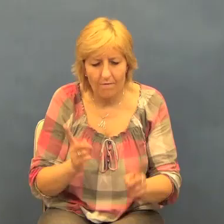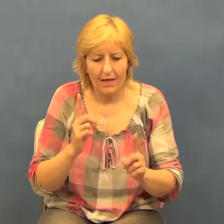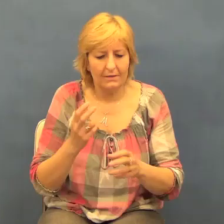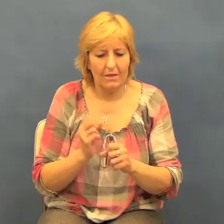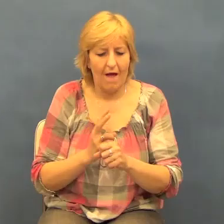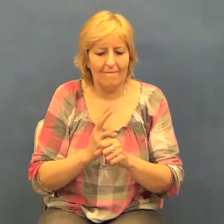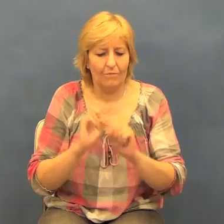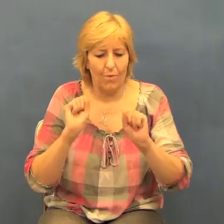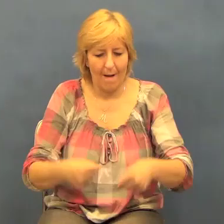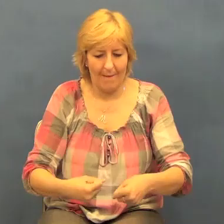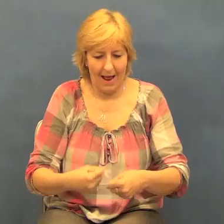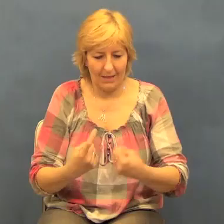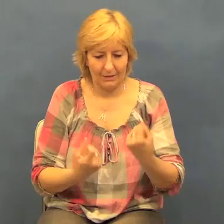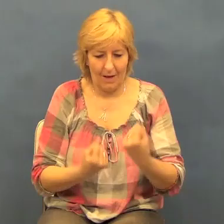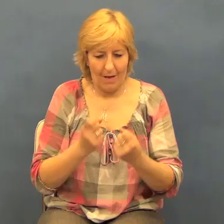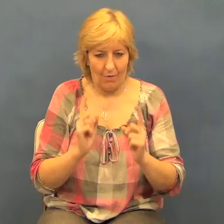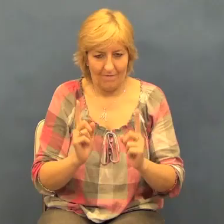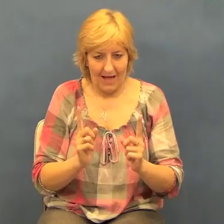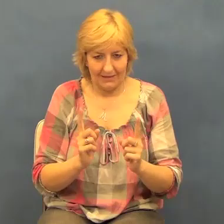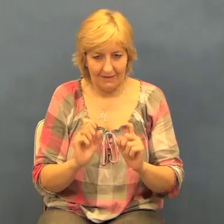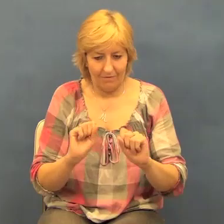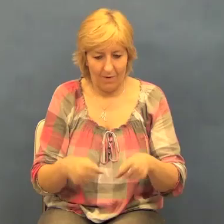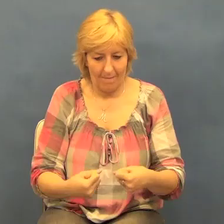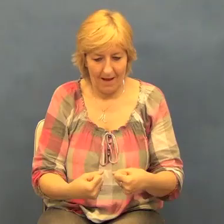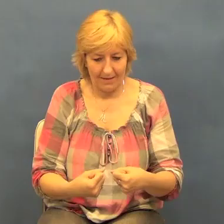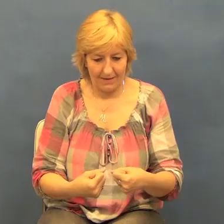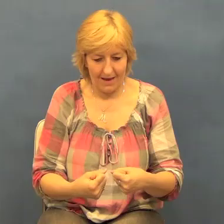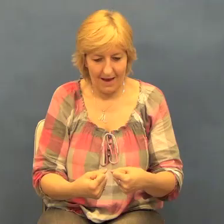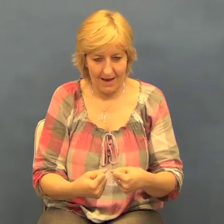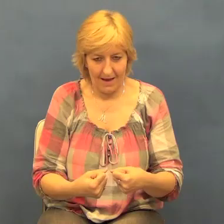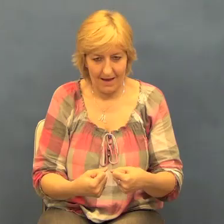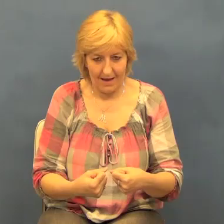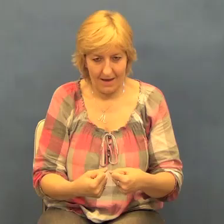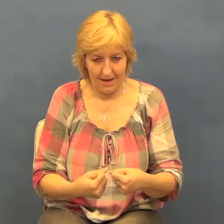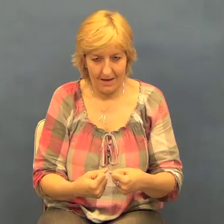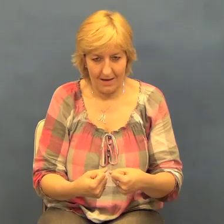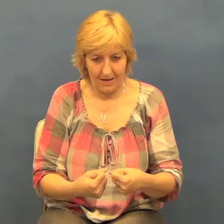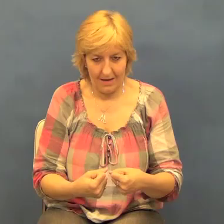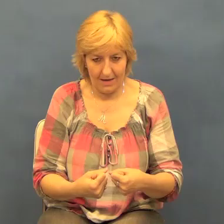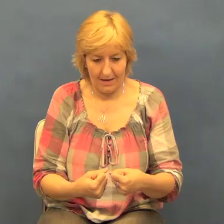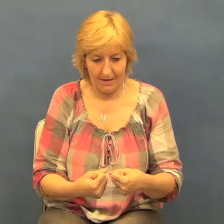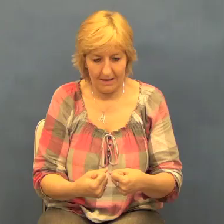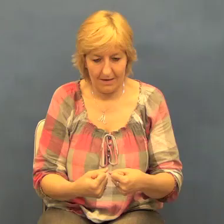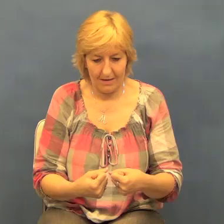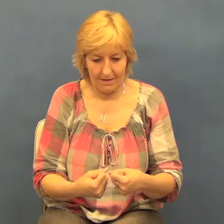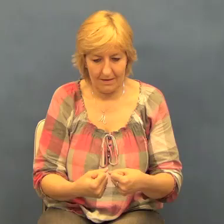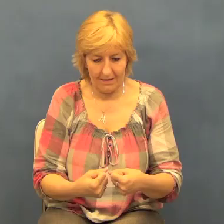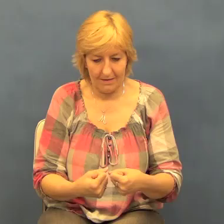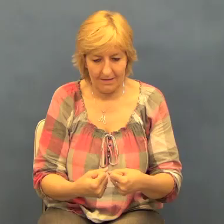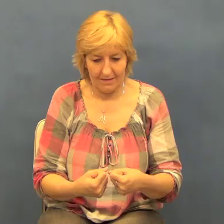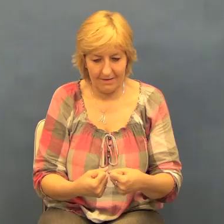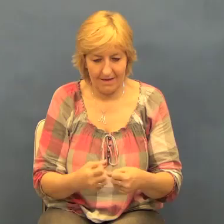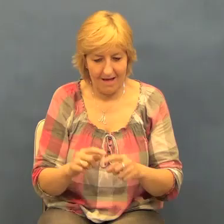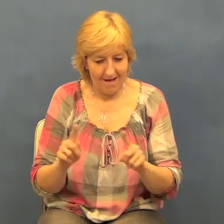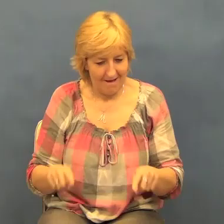Uważać, żeby ktoś się nie włamał do samochodu.